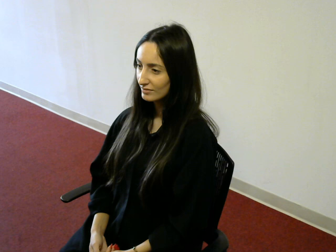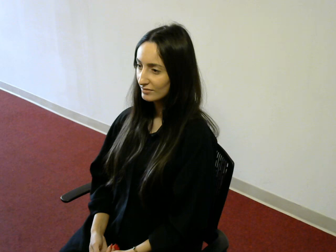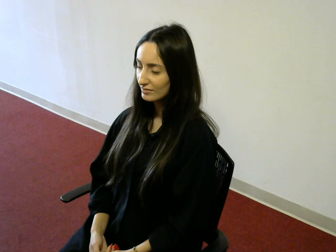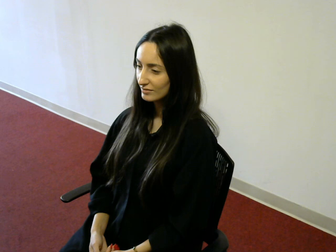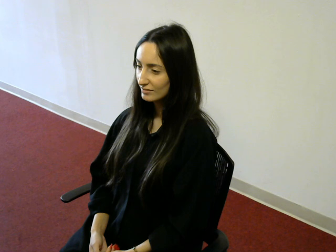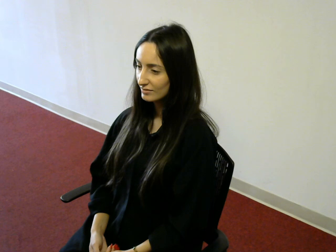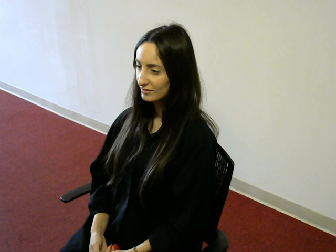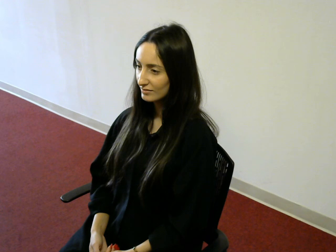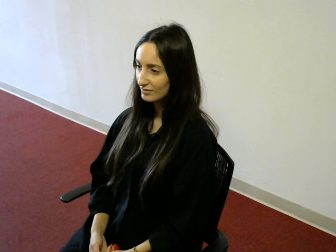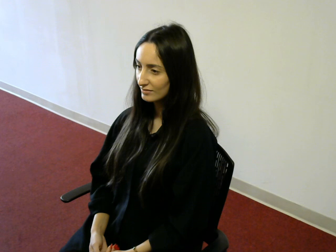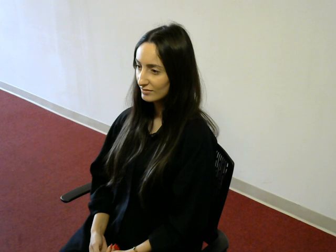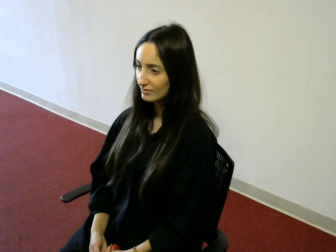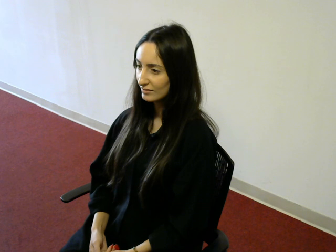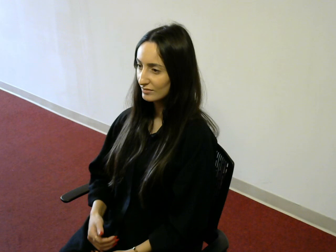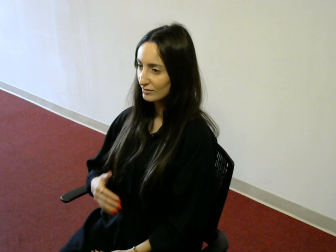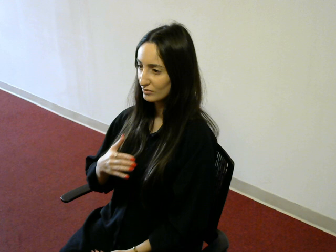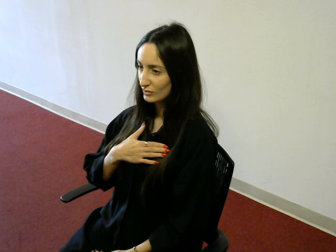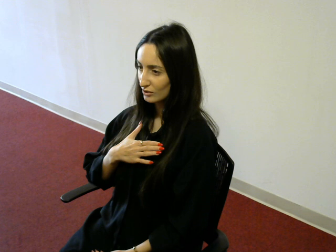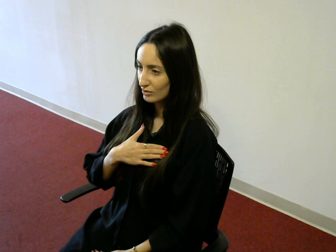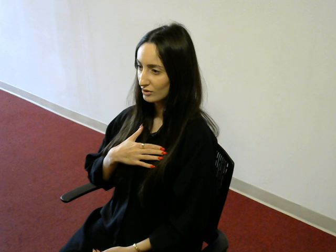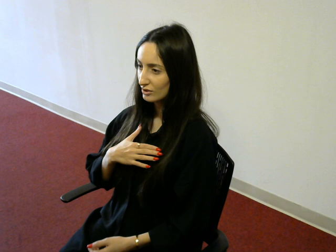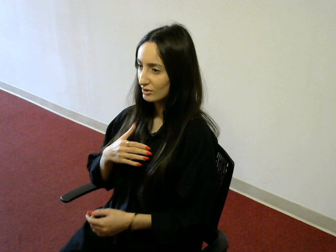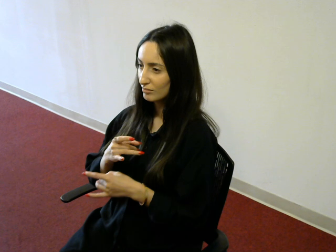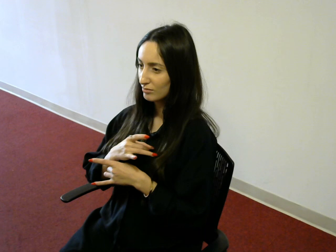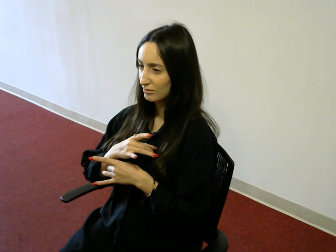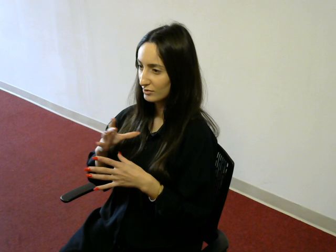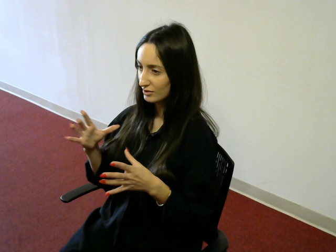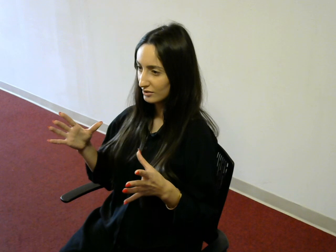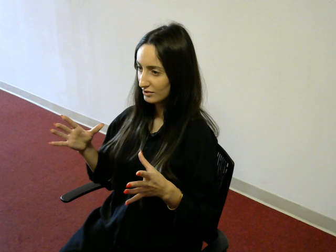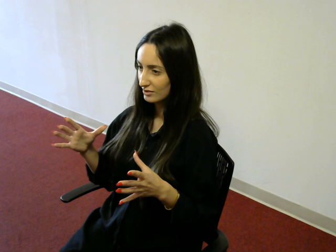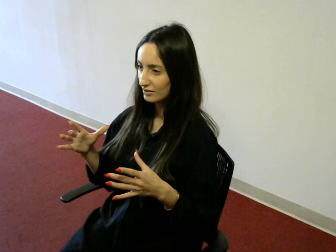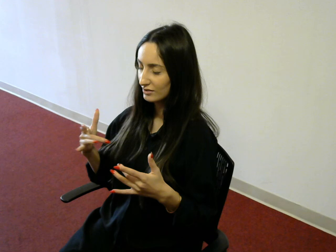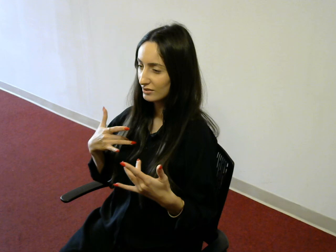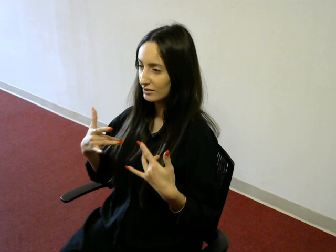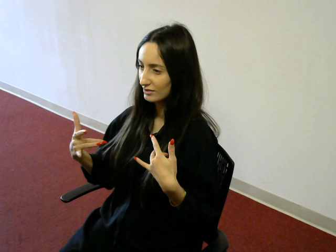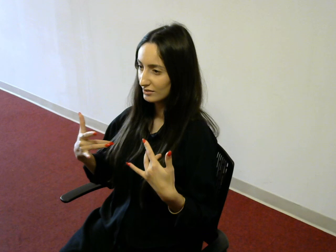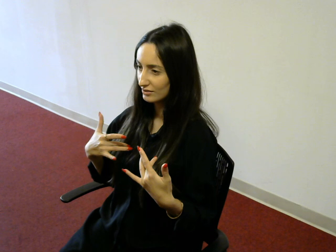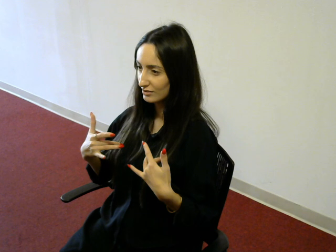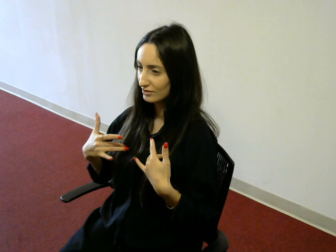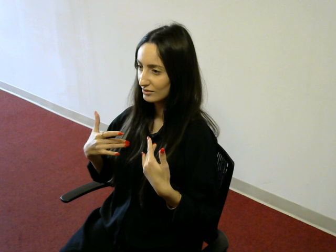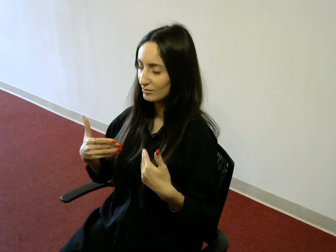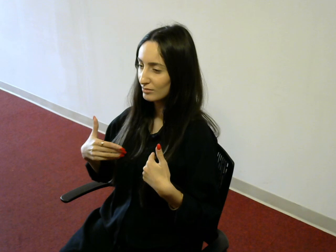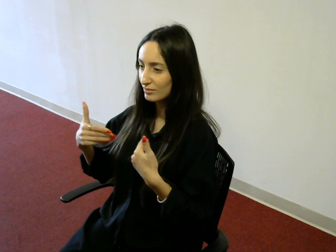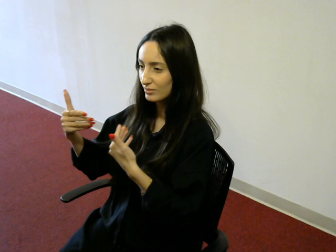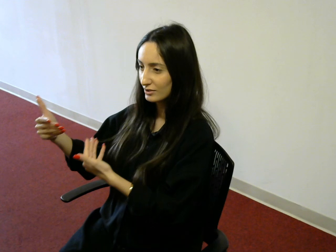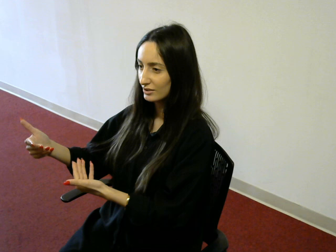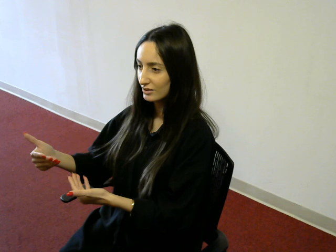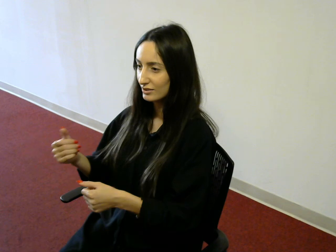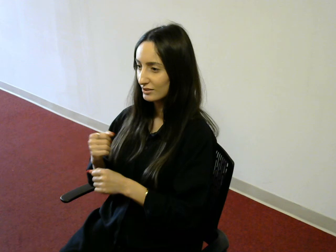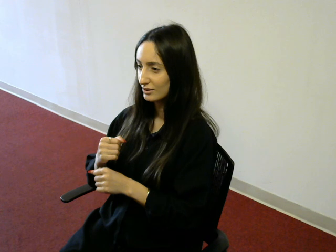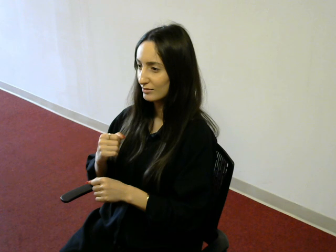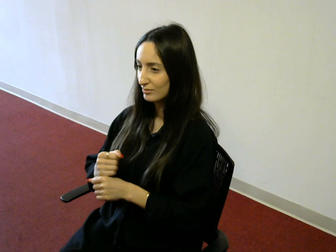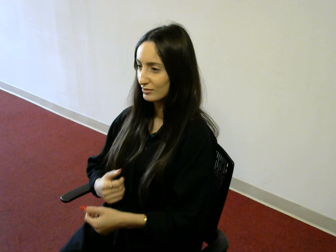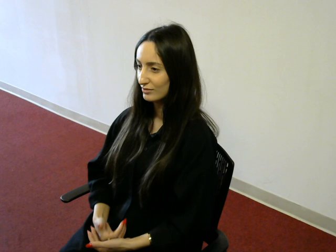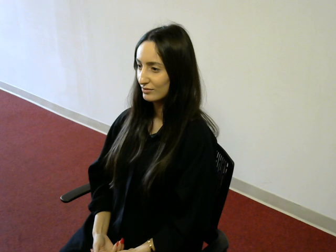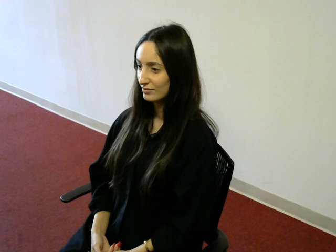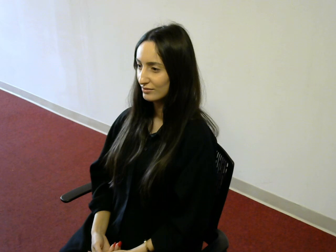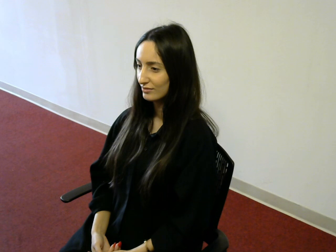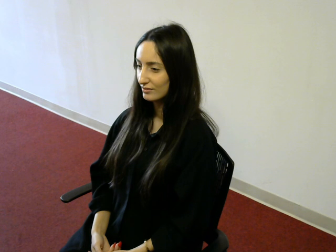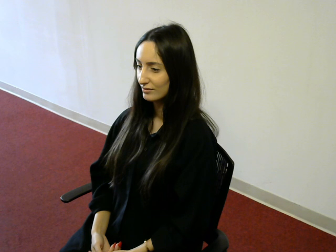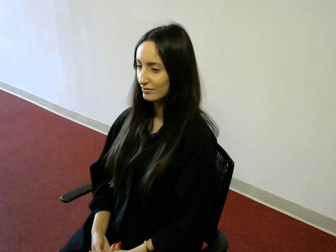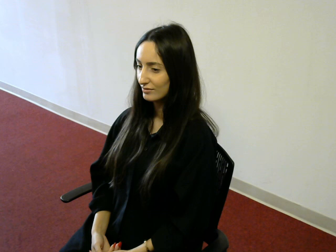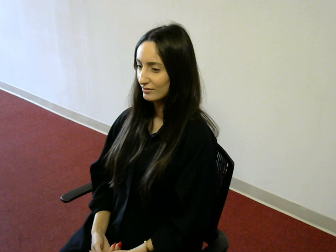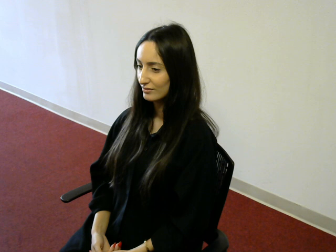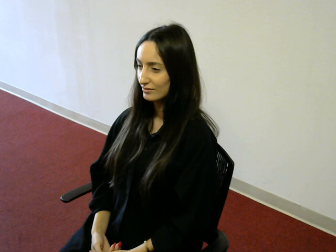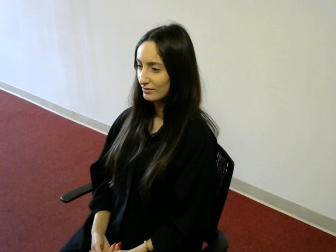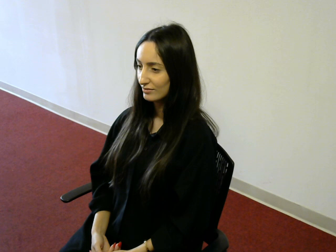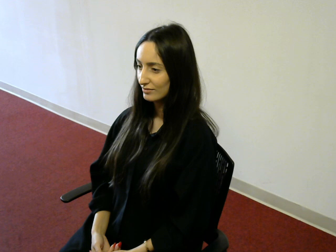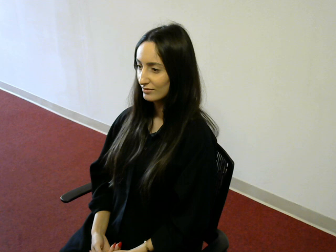Məni bayram tədbirinə dəvət ediblər